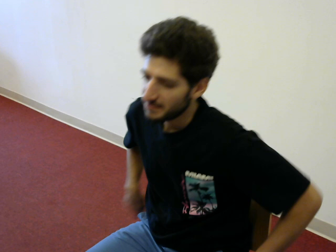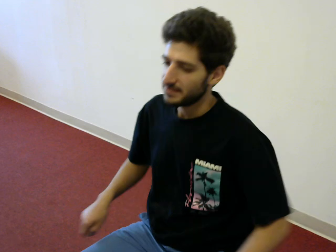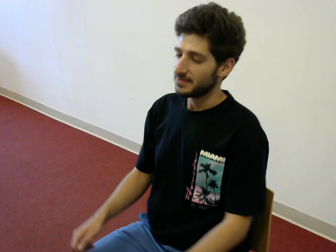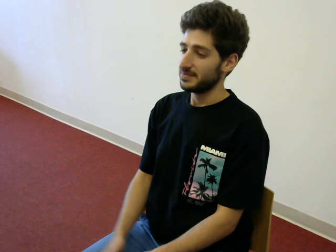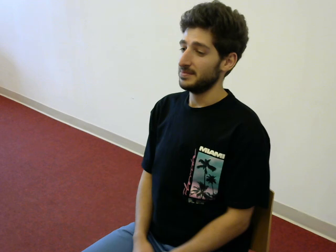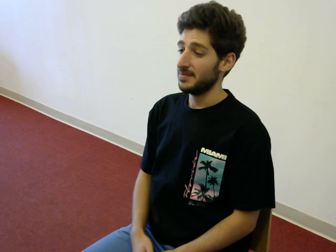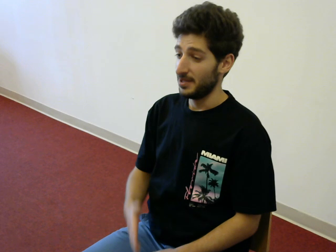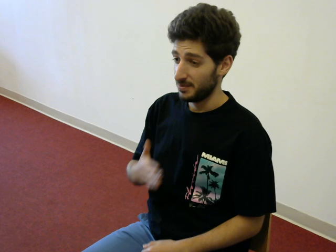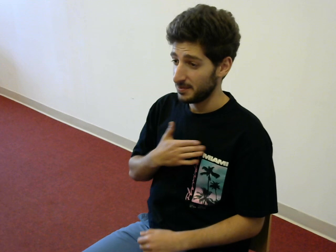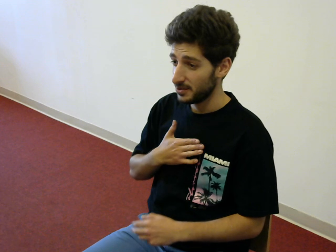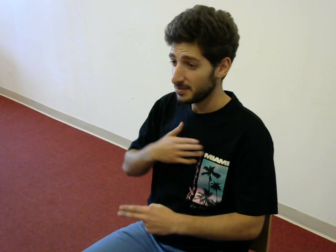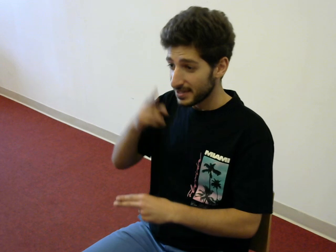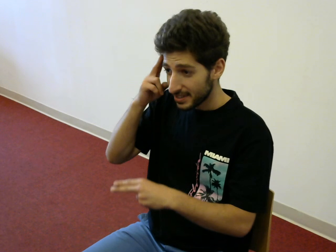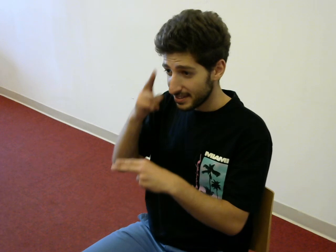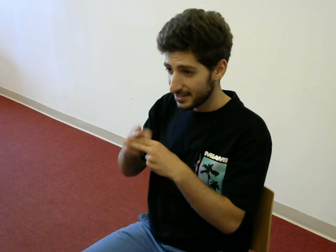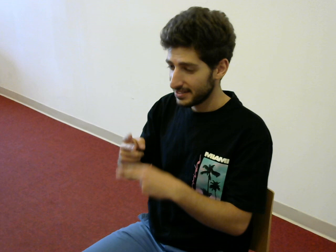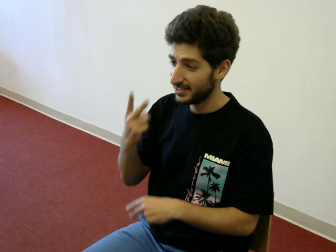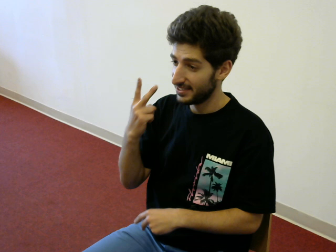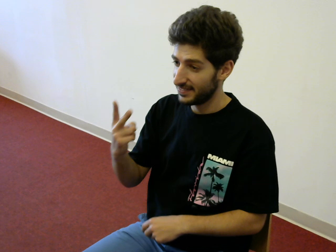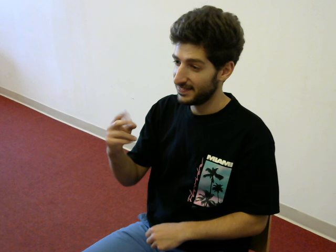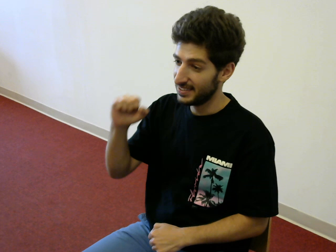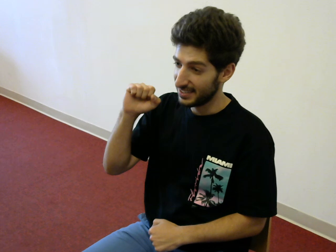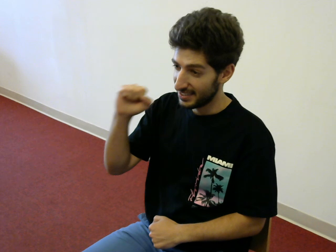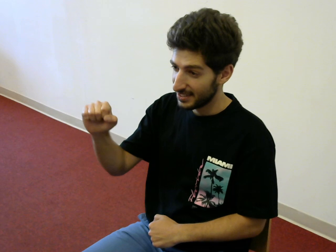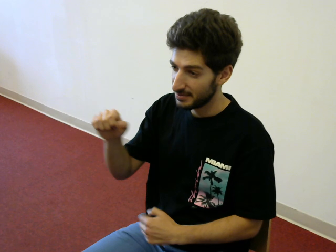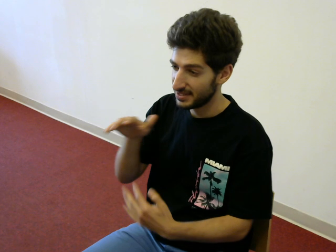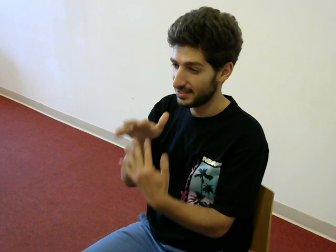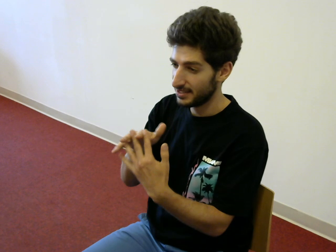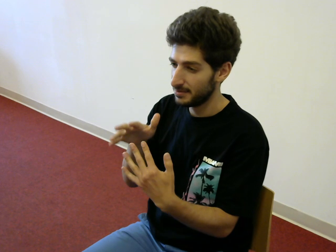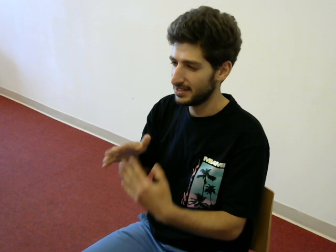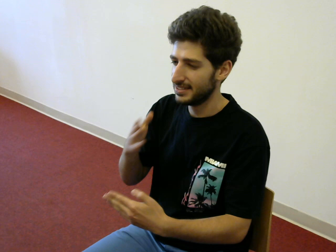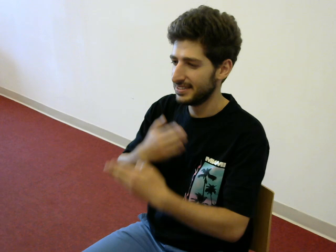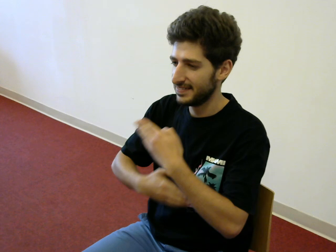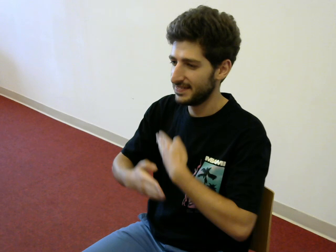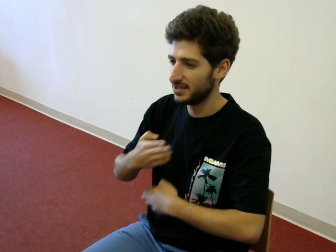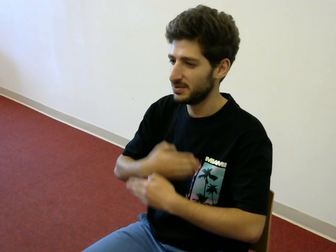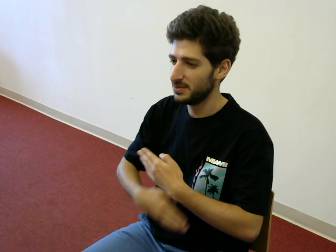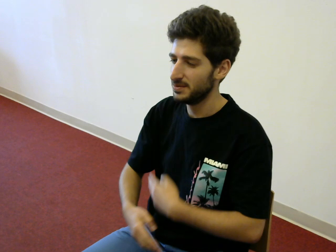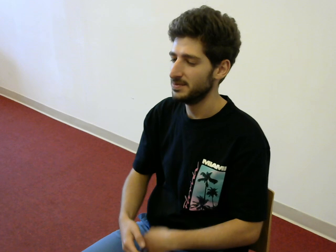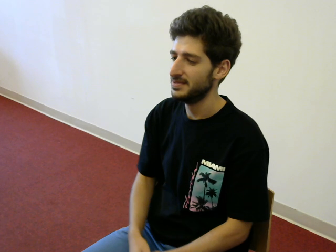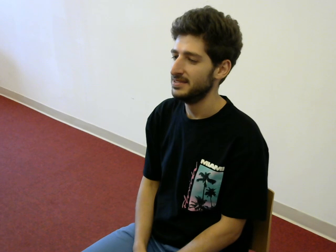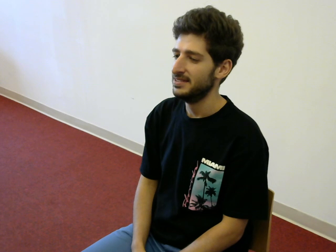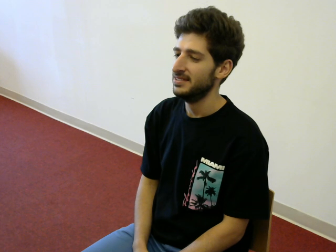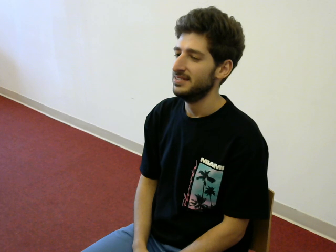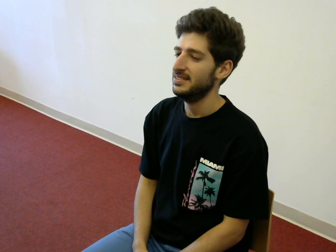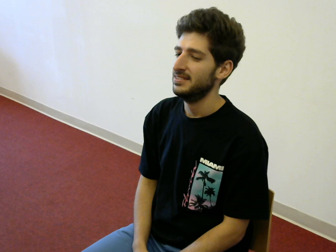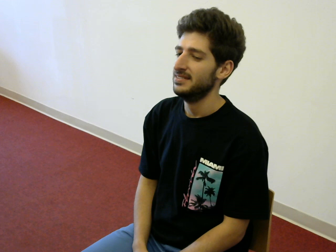Mənim qardaşım 2-ci Qarabağ müharibəsinin qazisidir